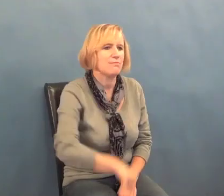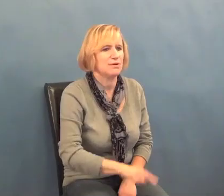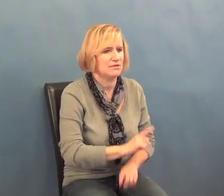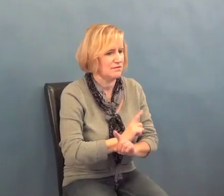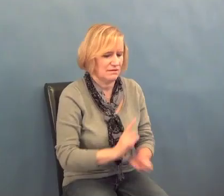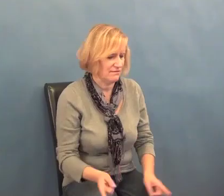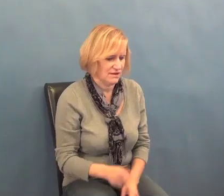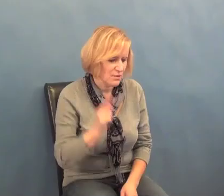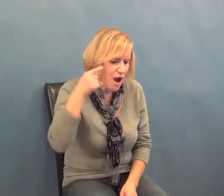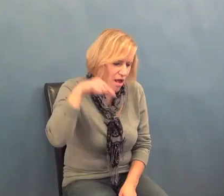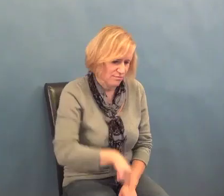Głęboko nie wolno.